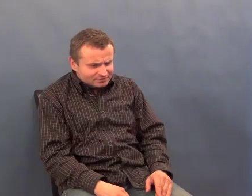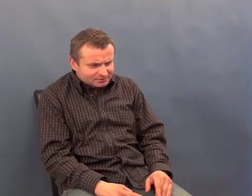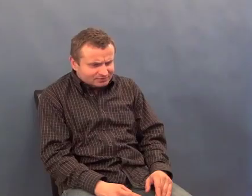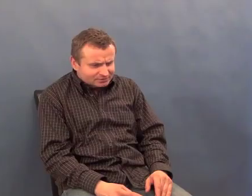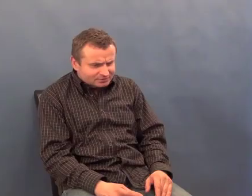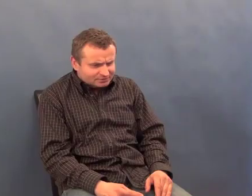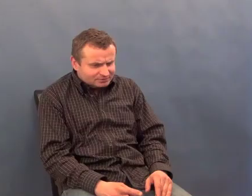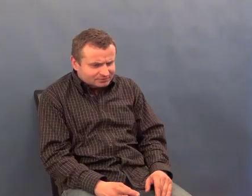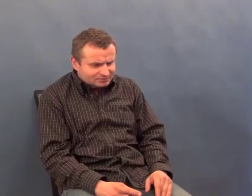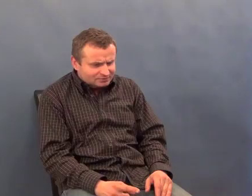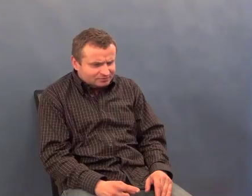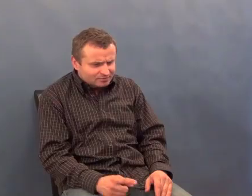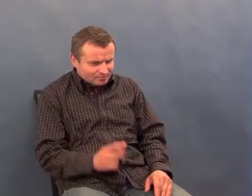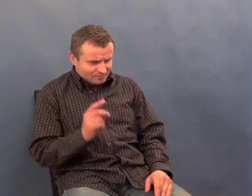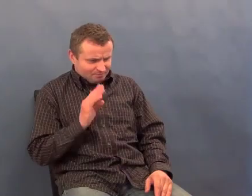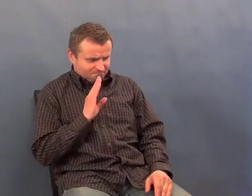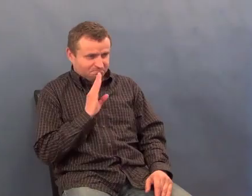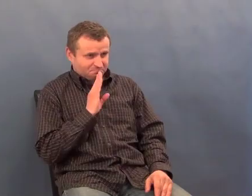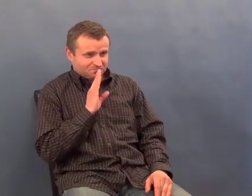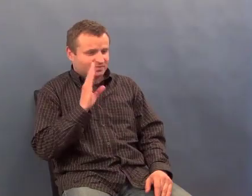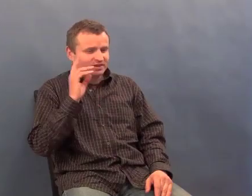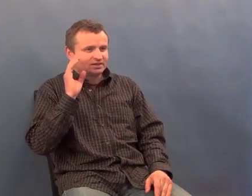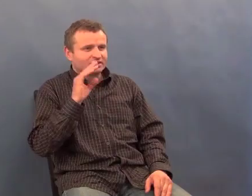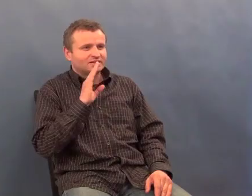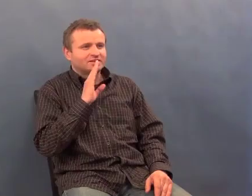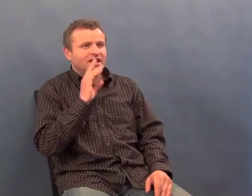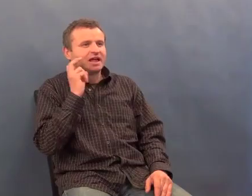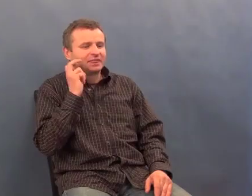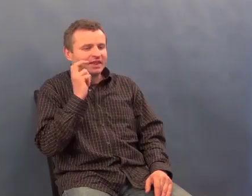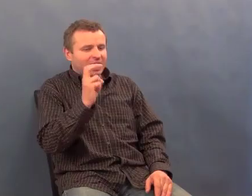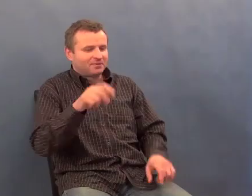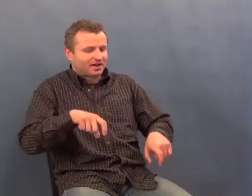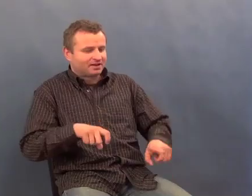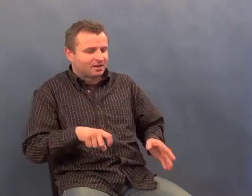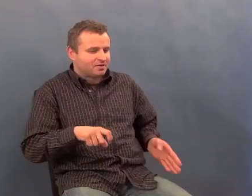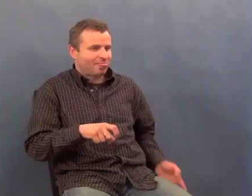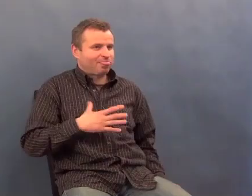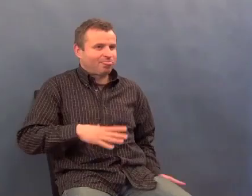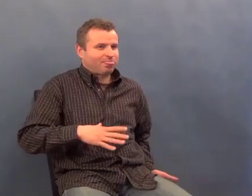Chyba... Nie, to chyba siedzenie w tramwaju i ktoś nie zważając na nic, piłuje to siedzenie.